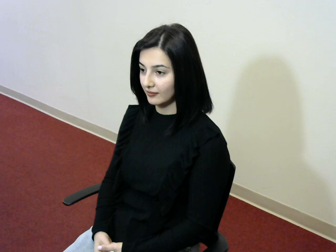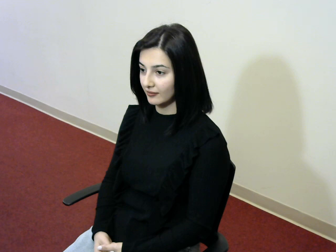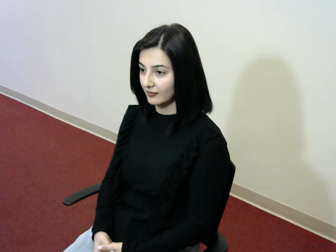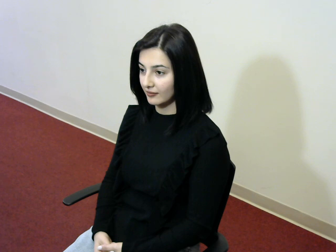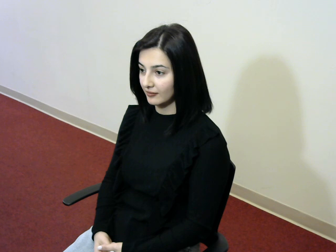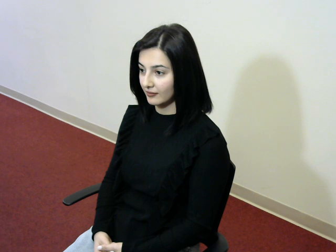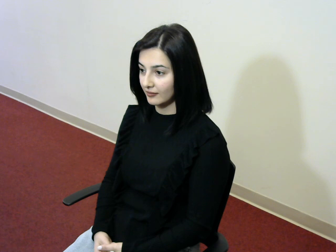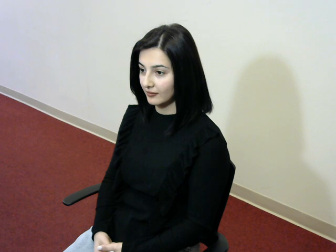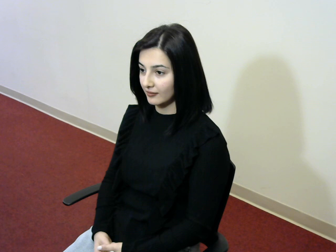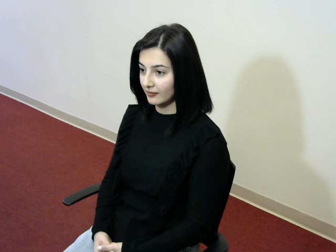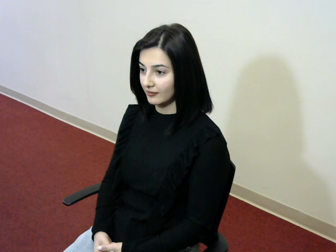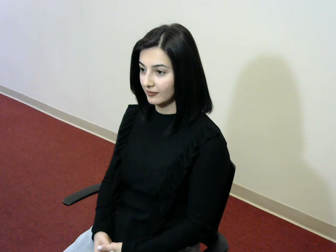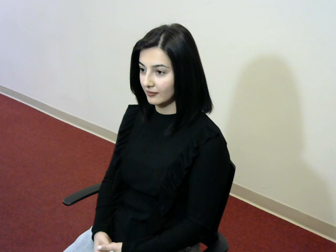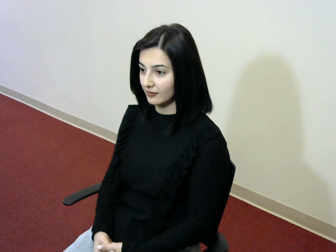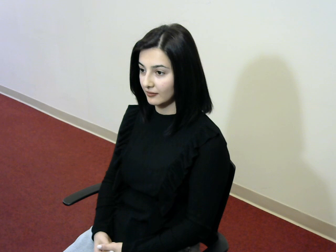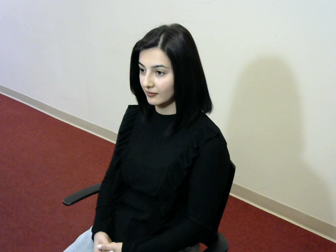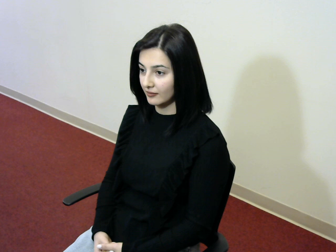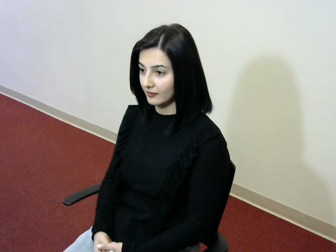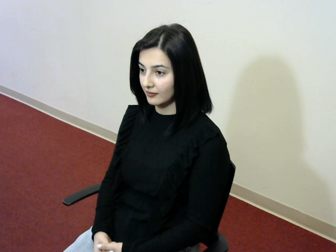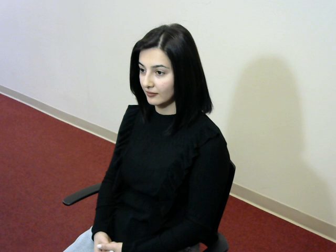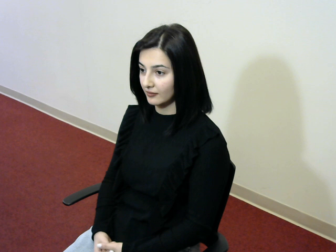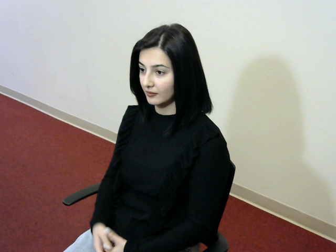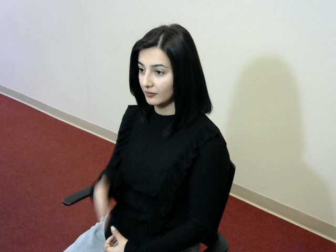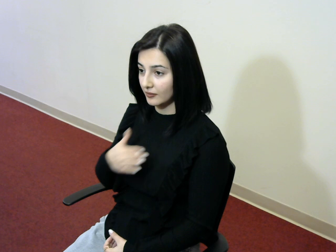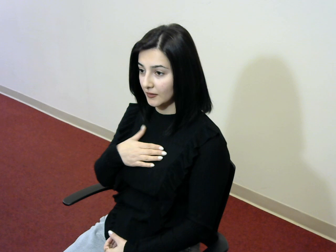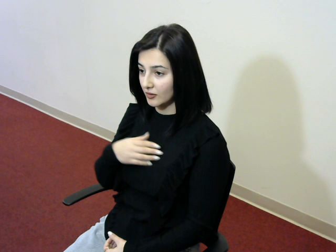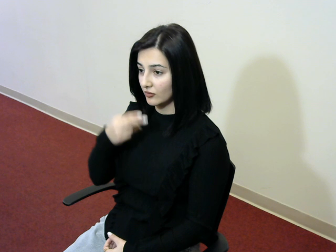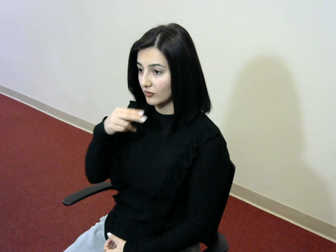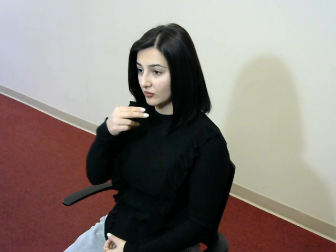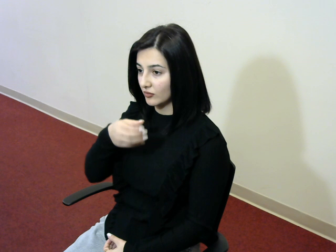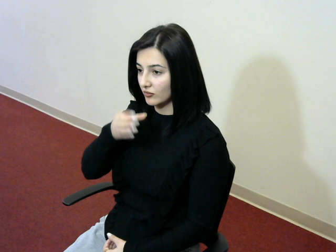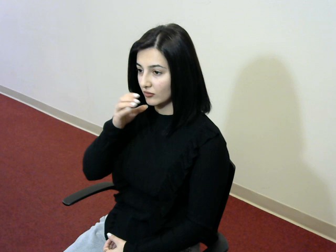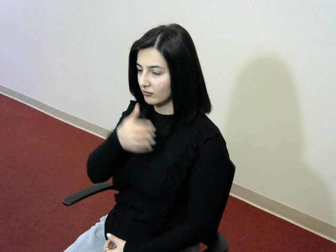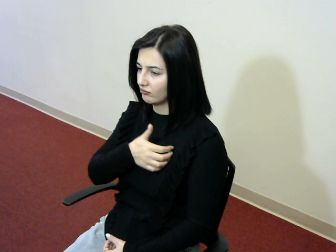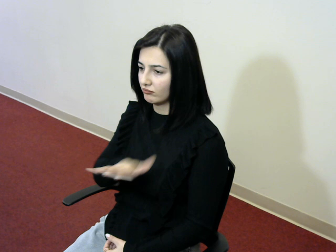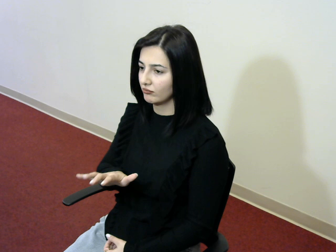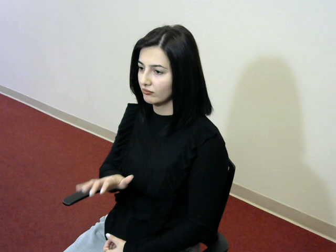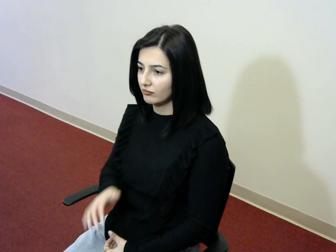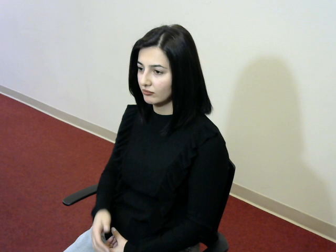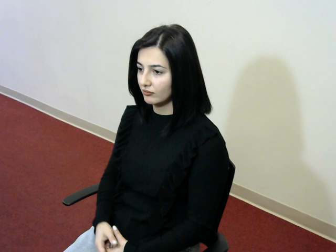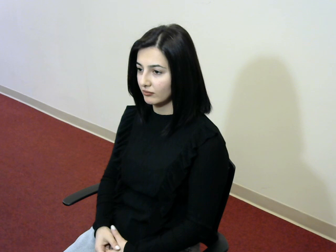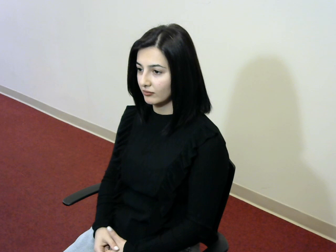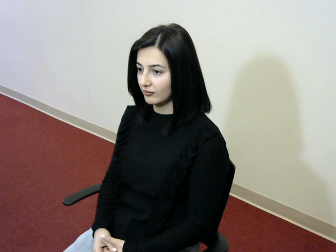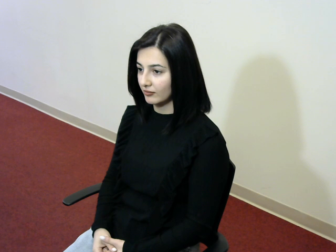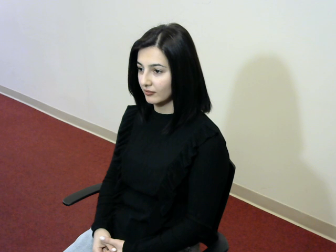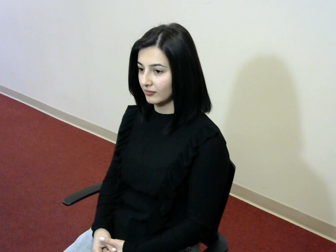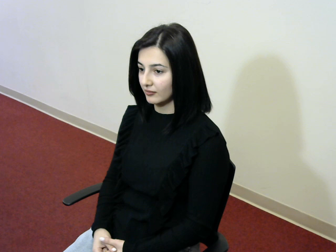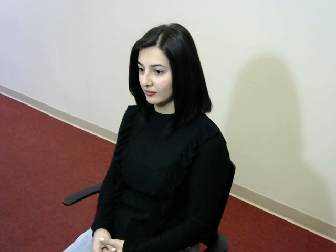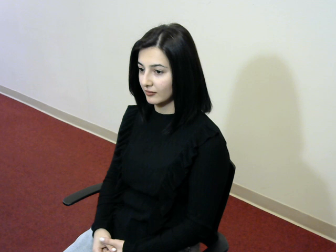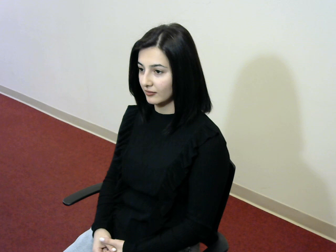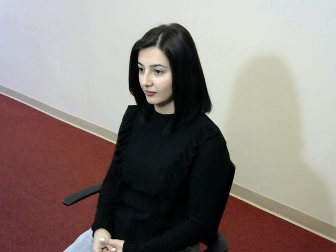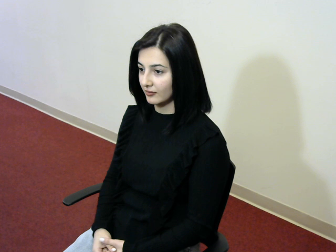Mən çay içmək istəmirəm